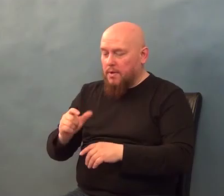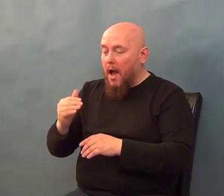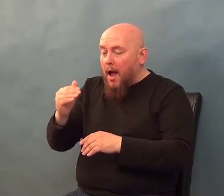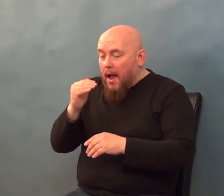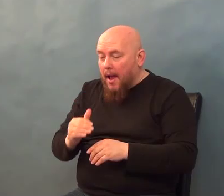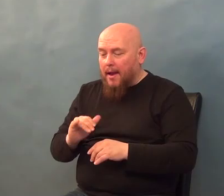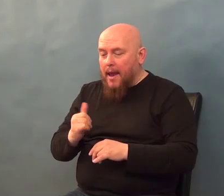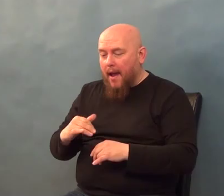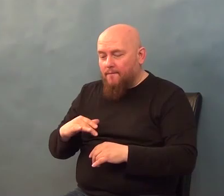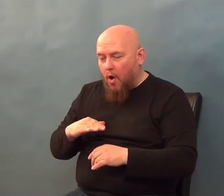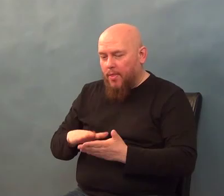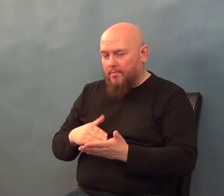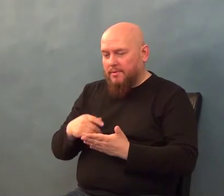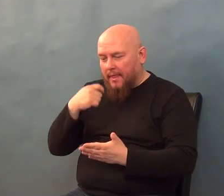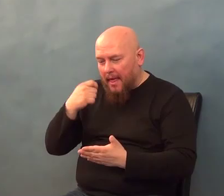Od poniedziałku do piątku przez cały czas.